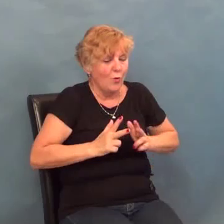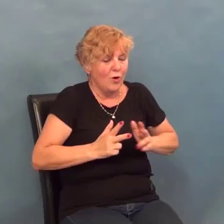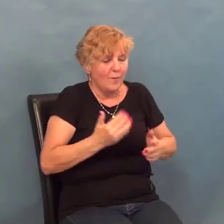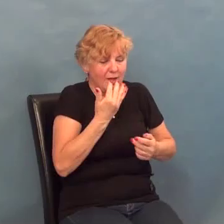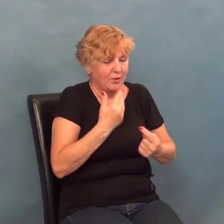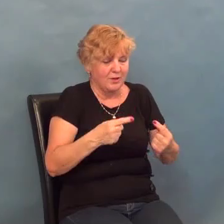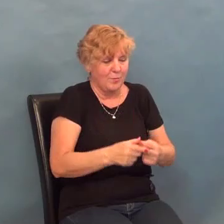Nie pasuje urlop.